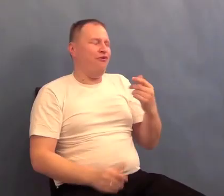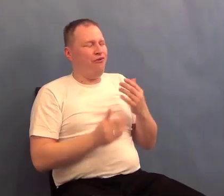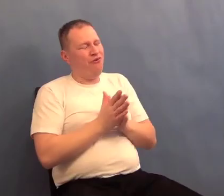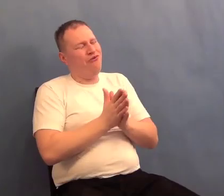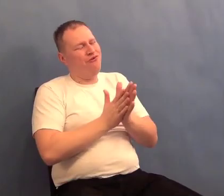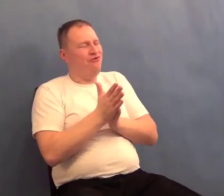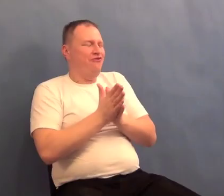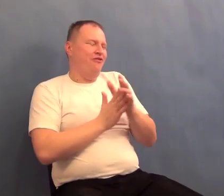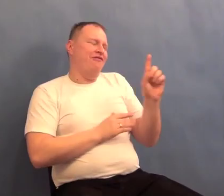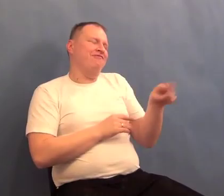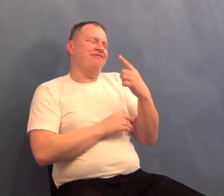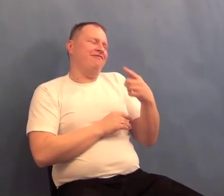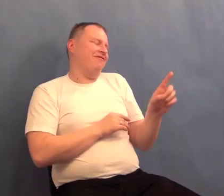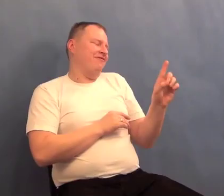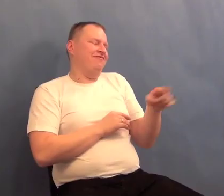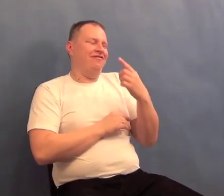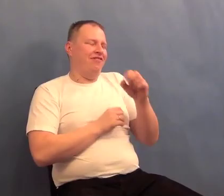Zacierając łapy patrzył jak ptak się huśta.